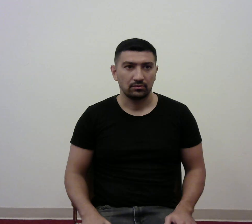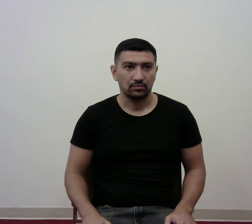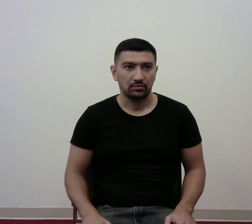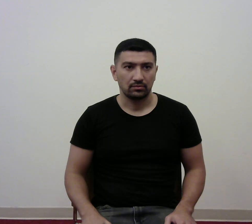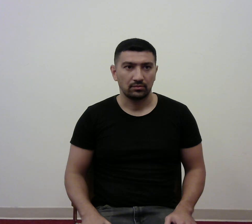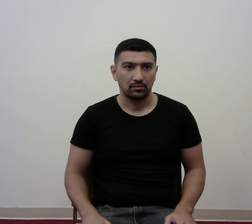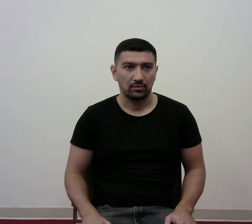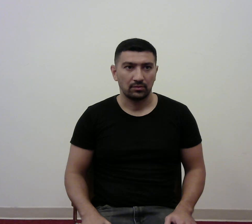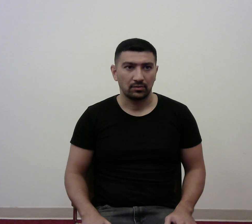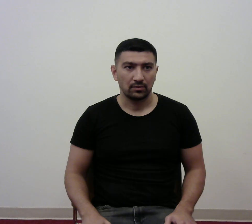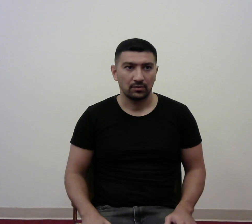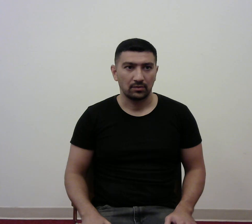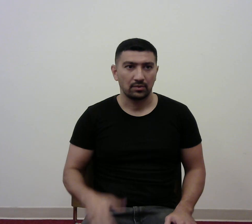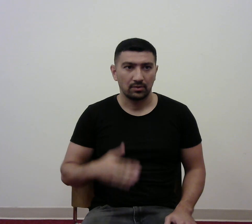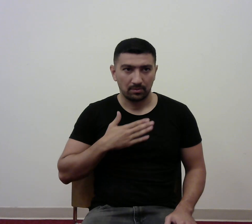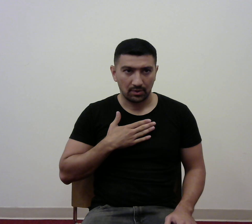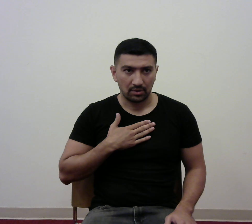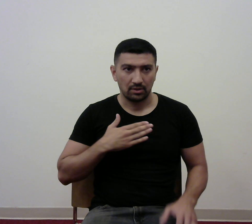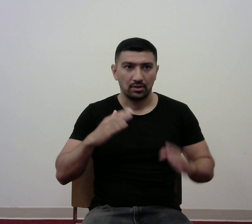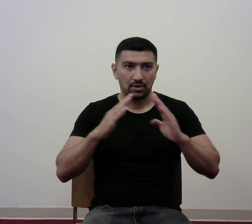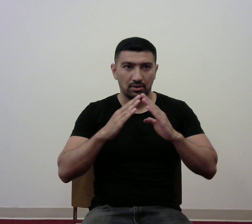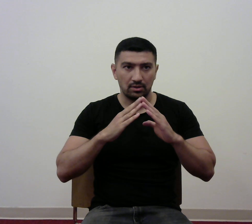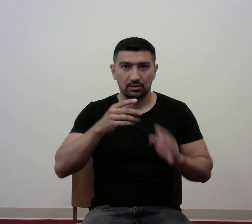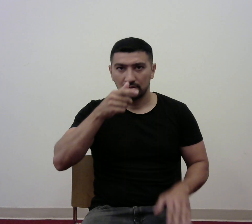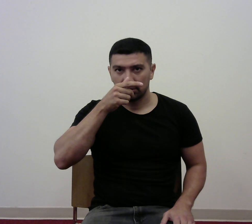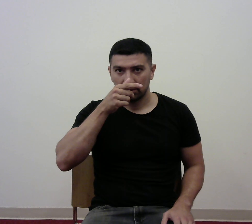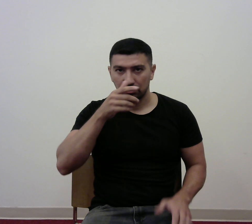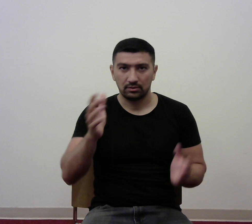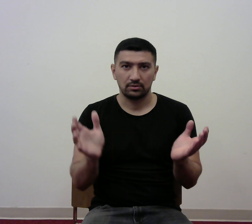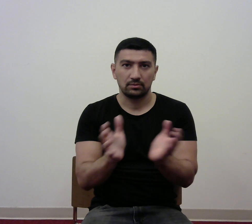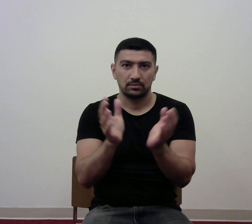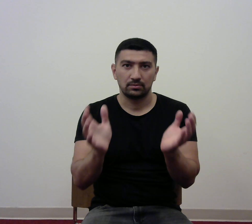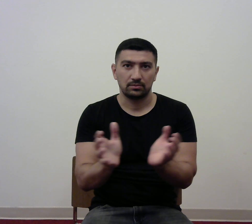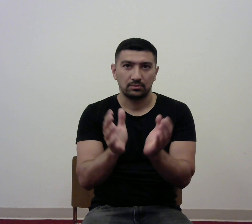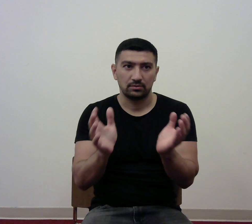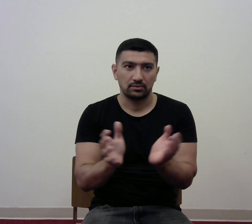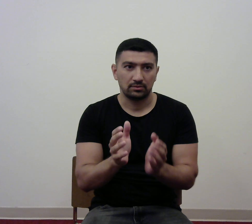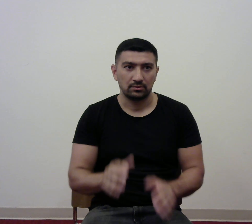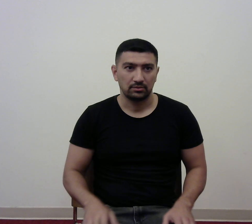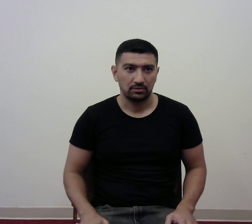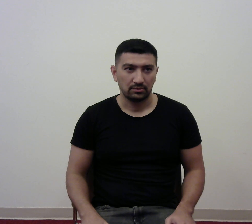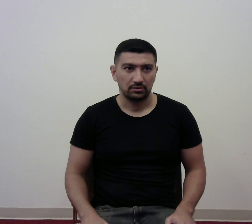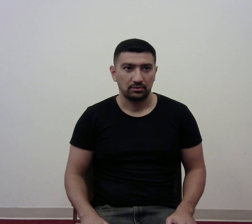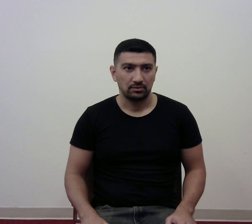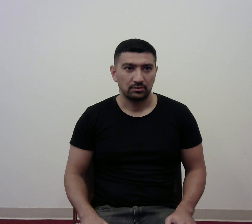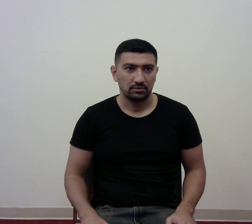Mən evdə it saxlayıram